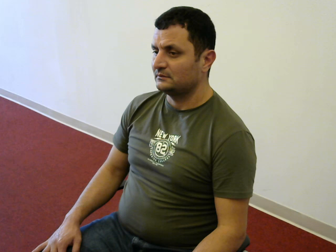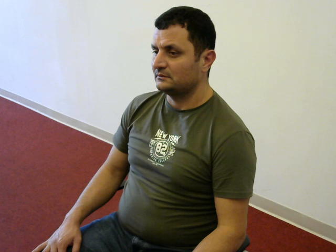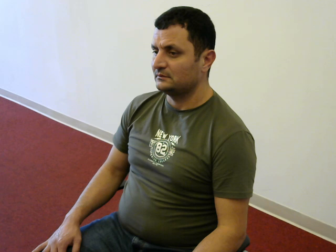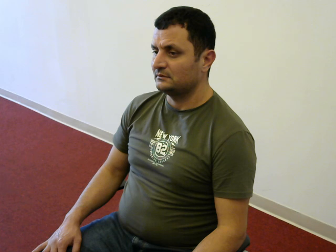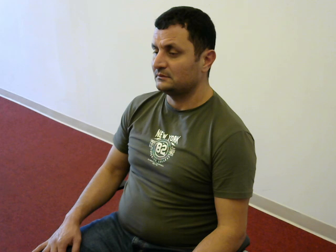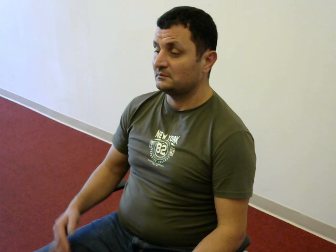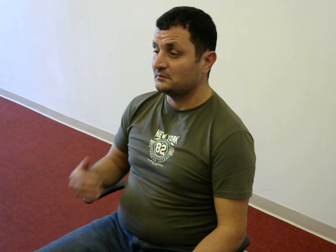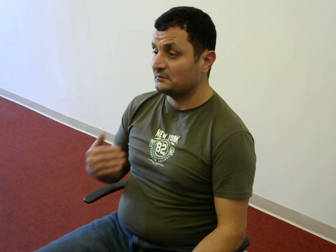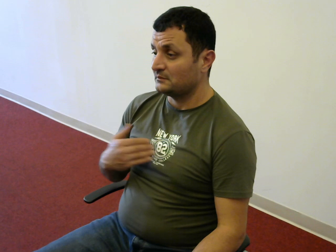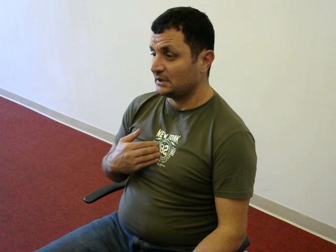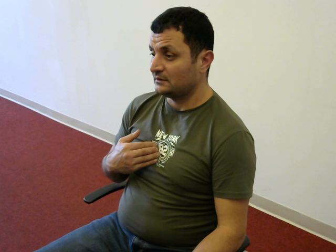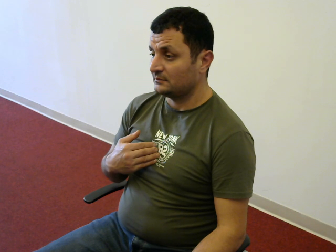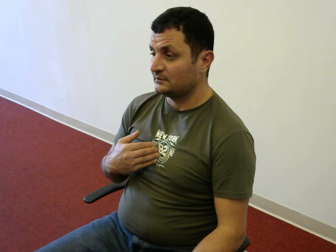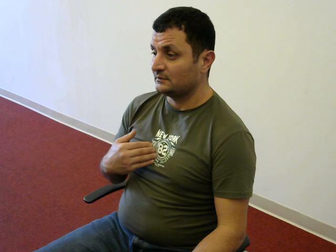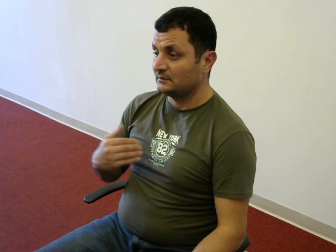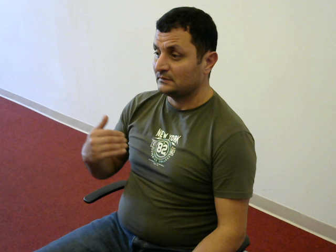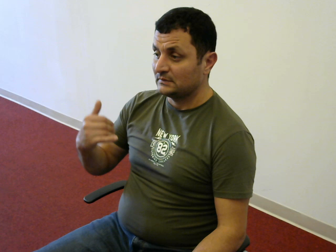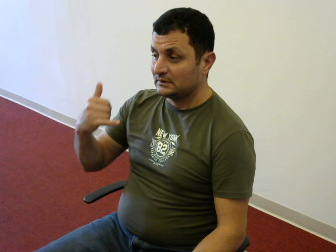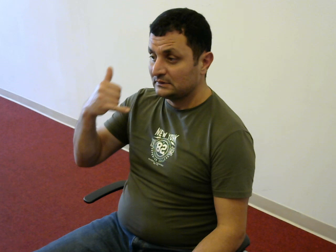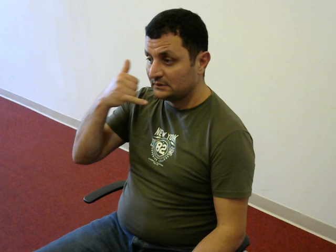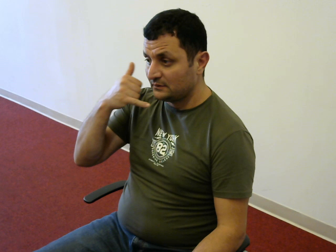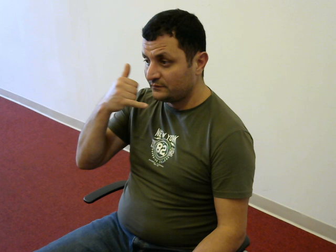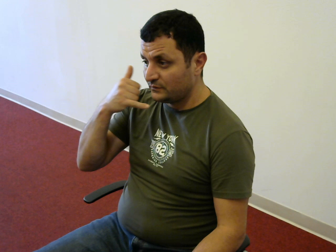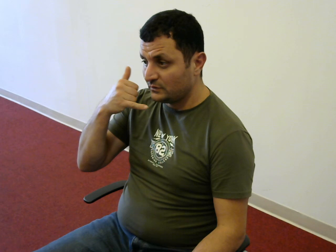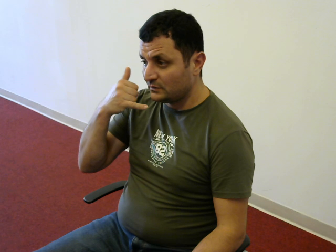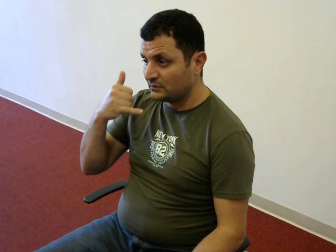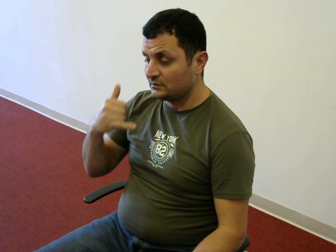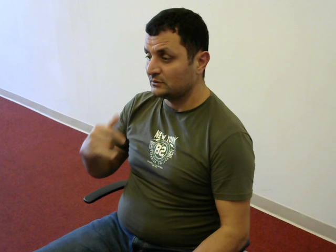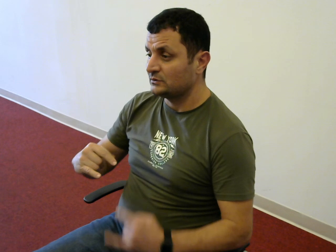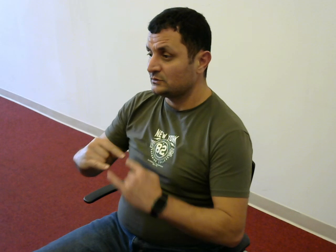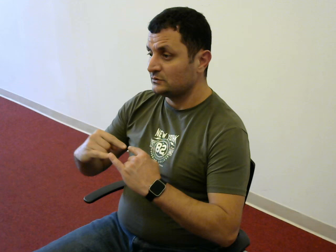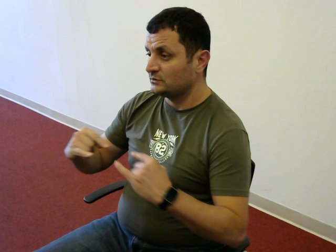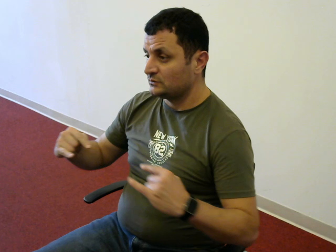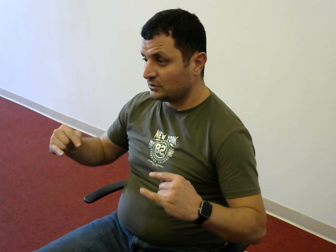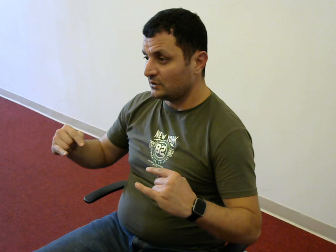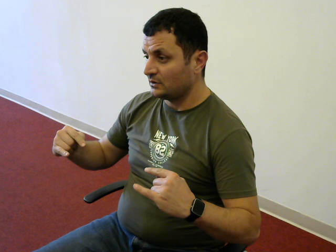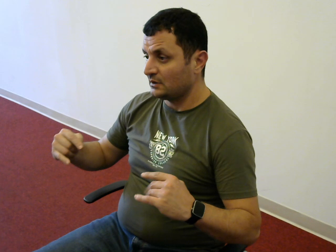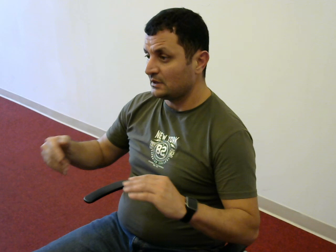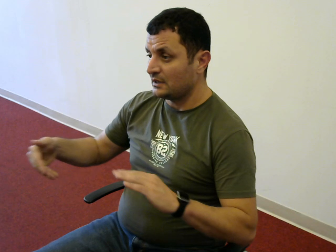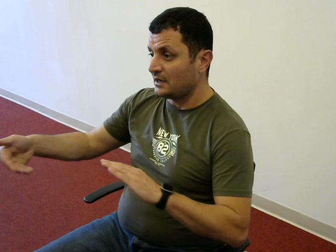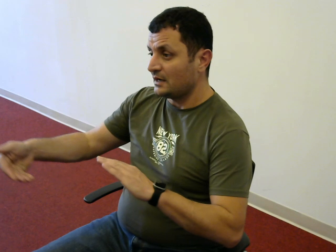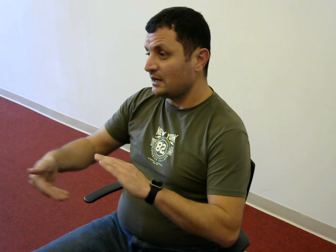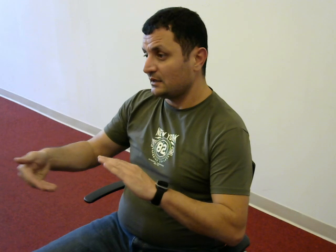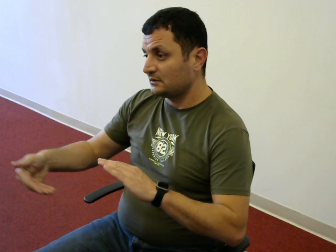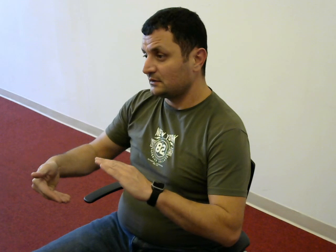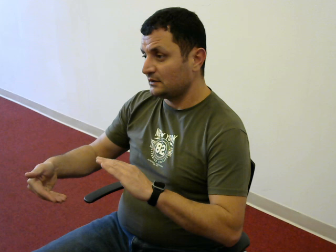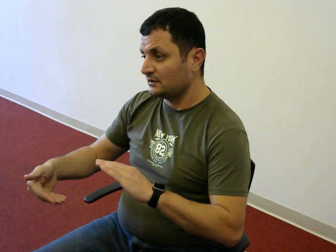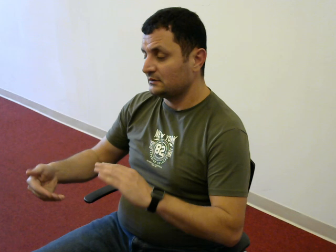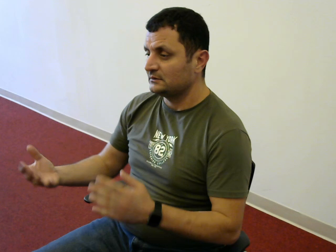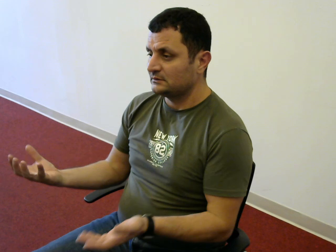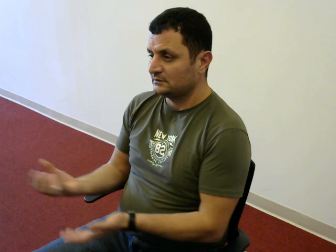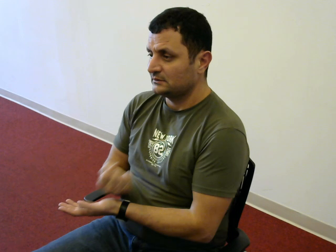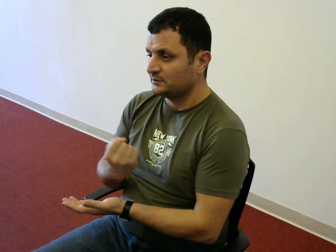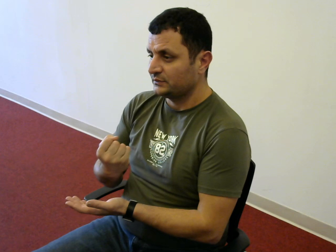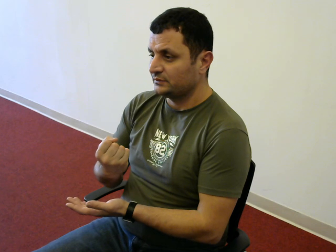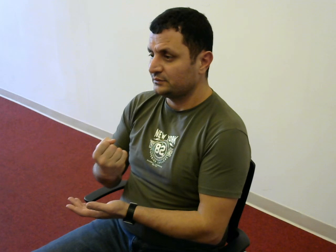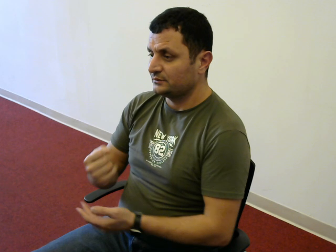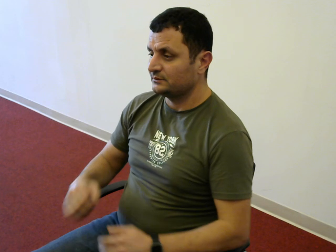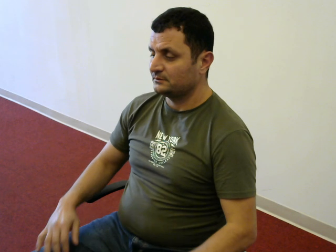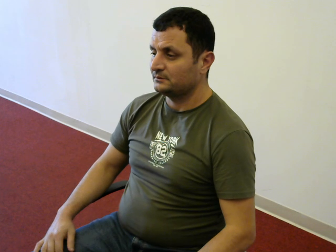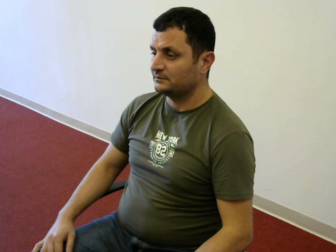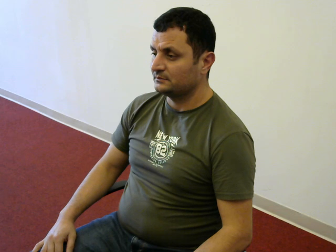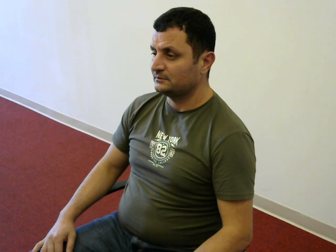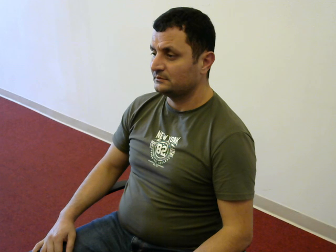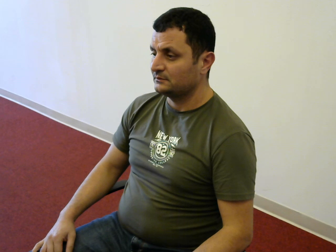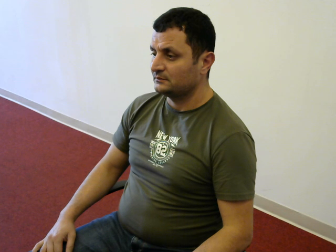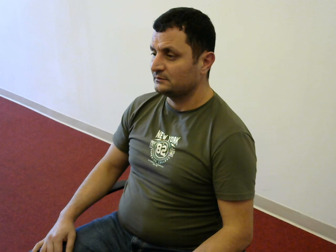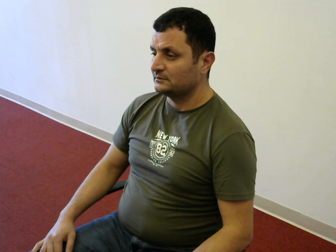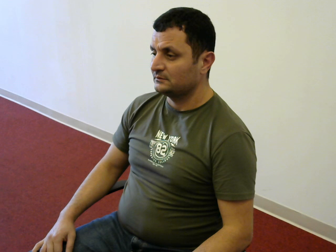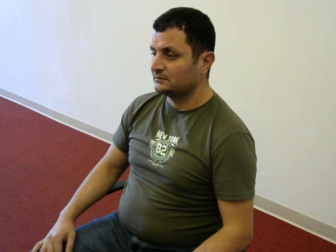Mən telefonumu stolun altından tapdım